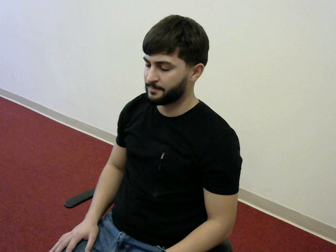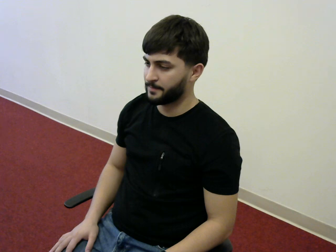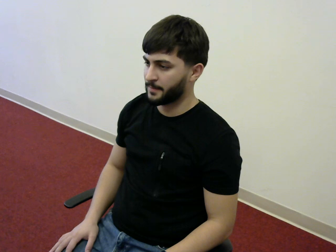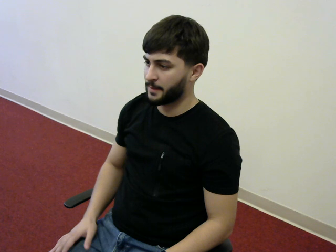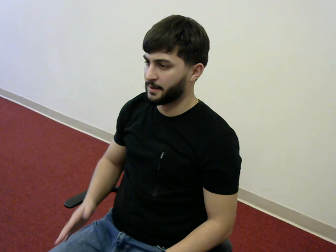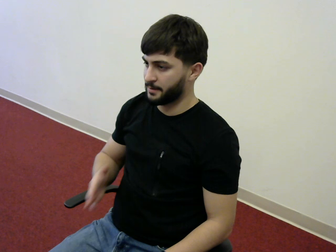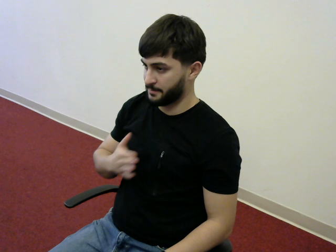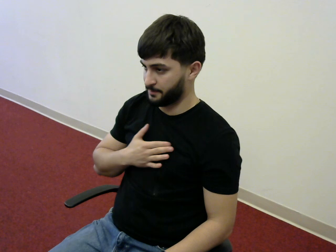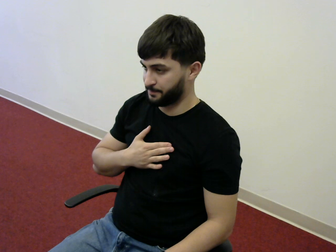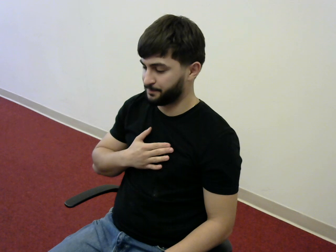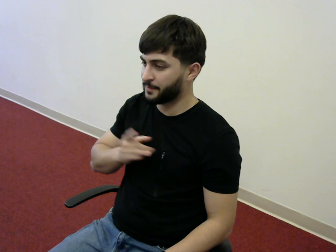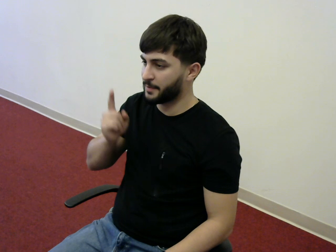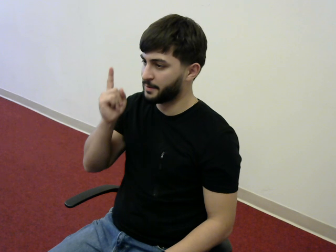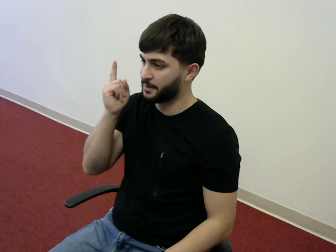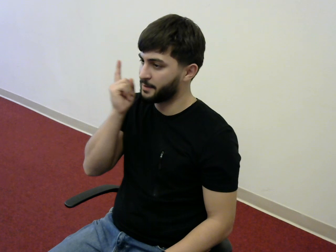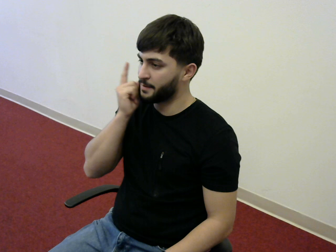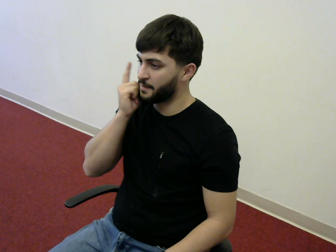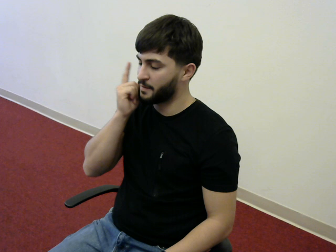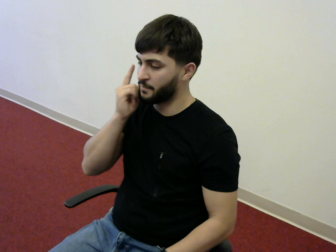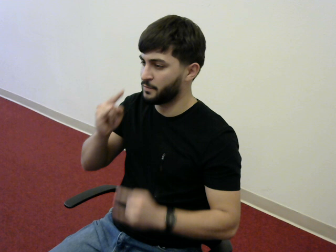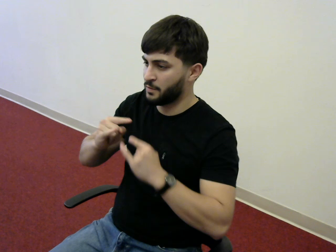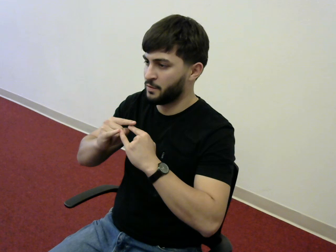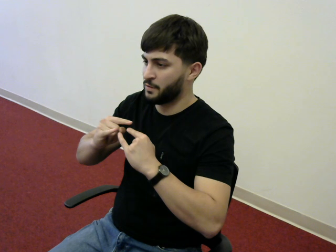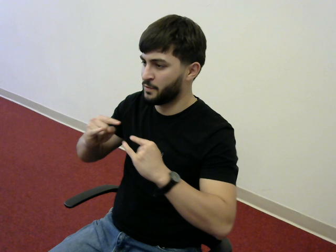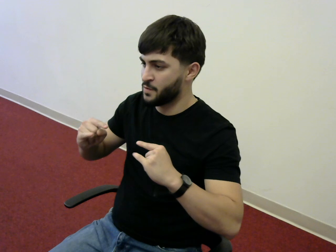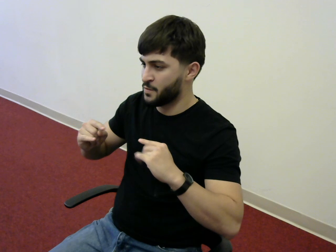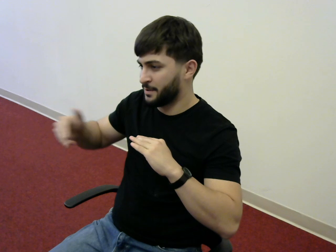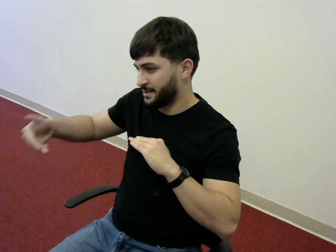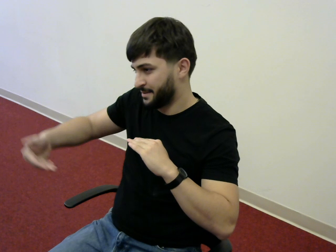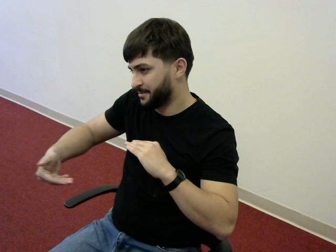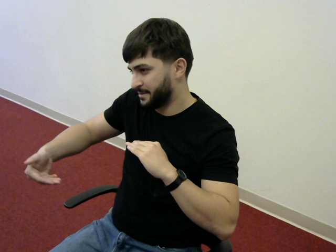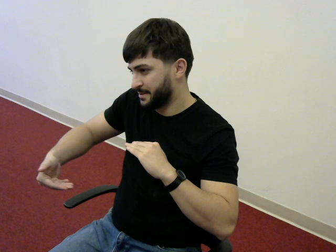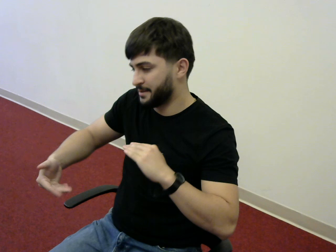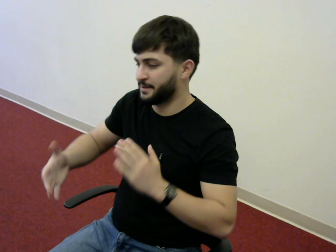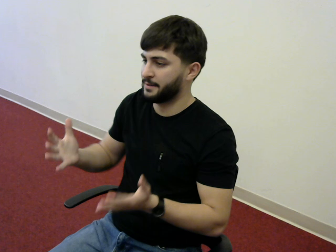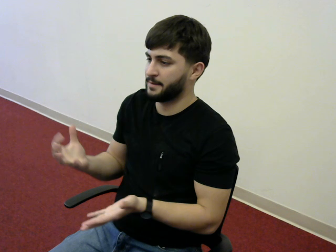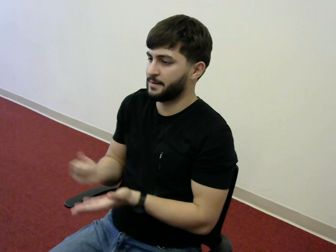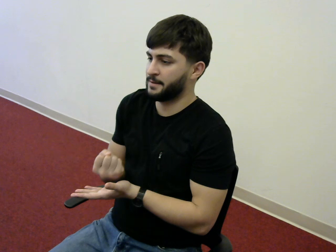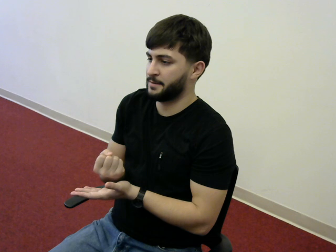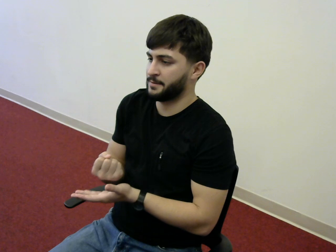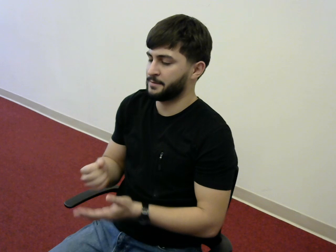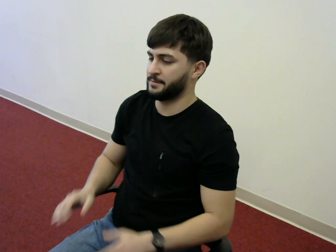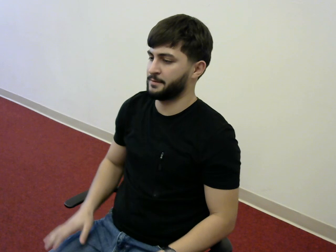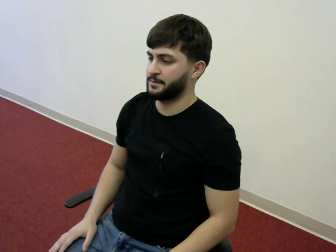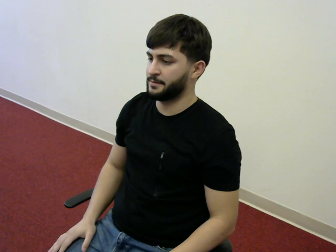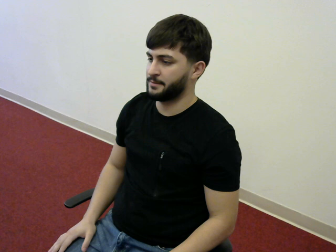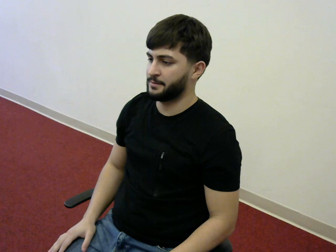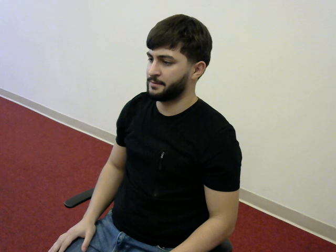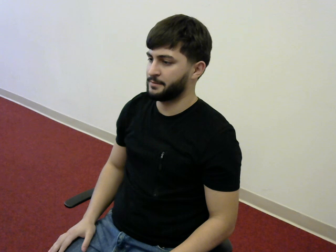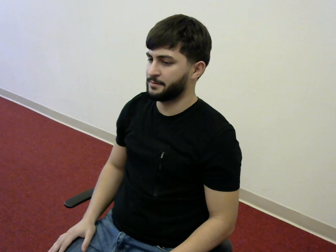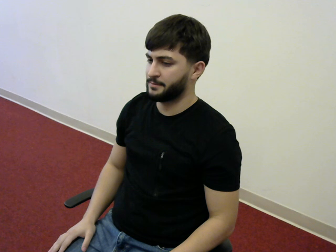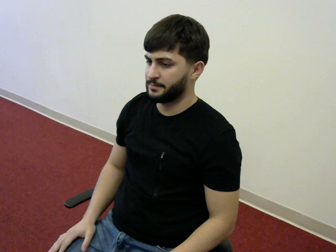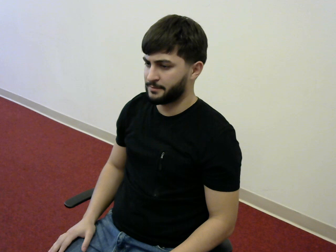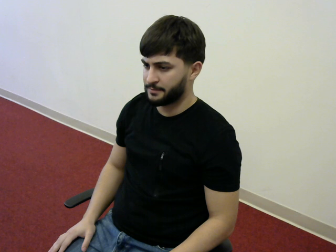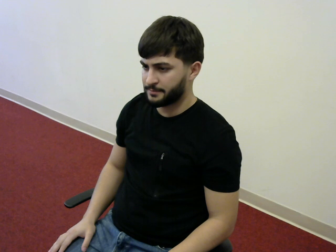Mən telefonumu stolun altından tapdım